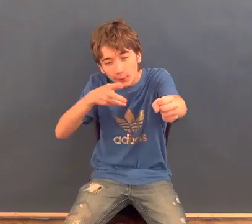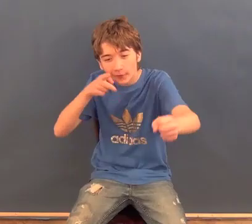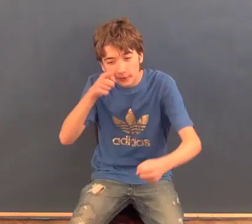Próbuje...